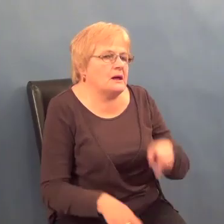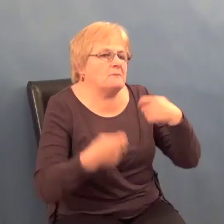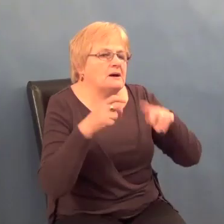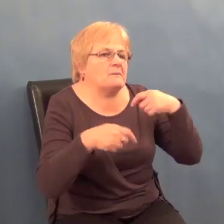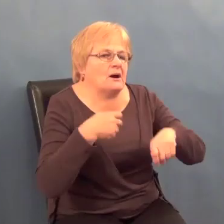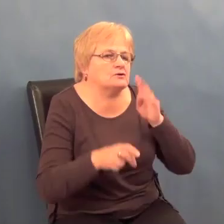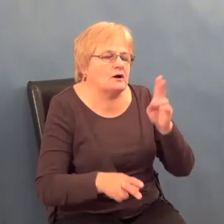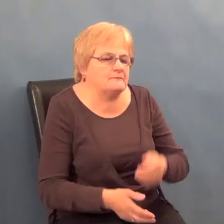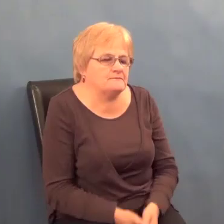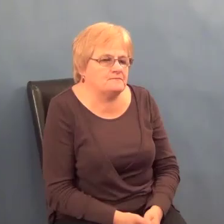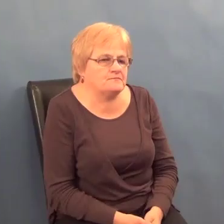Na bębnie kto gra?